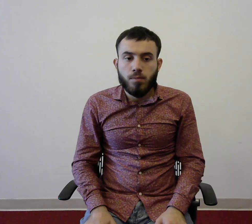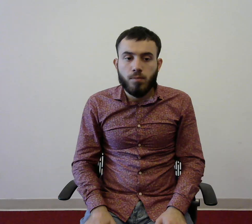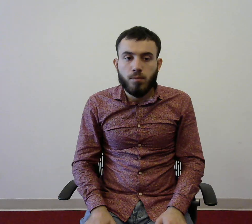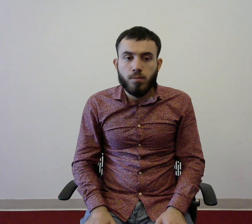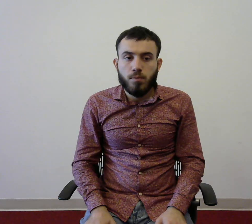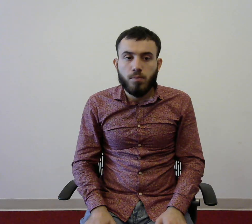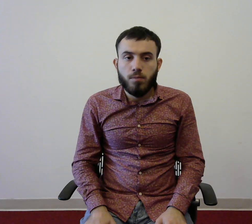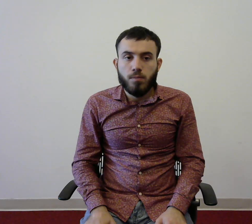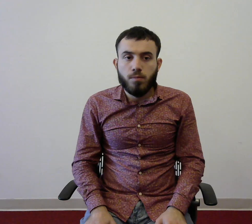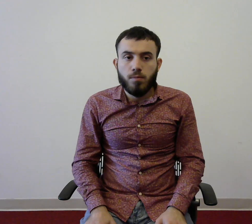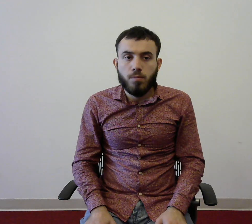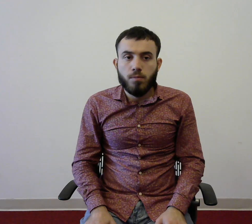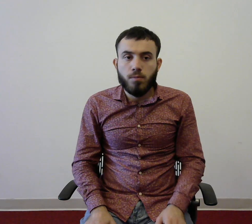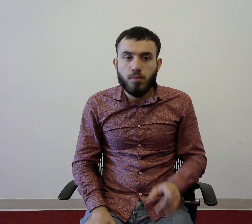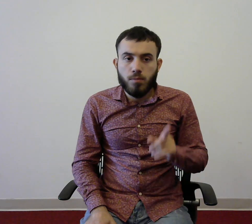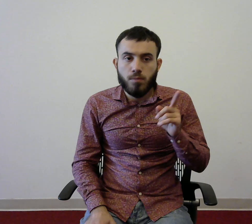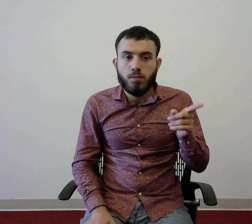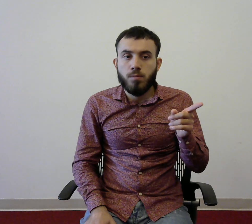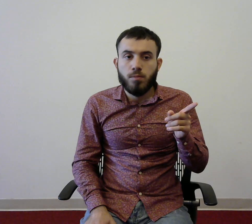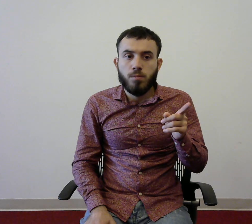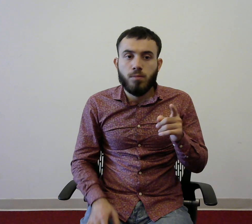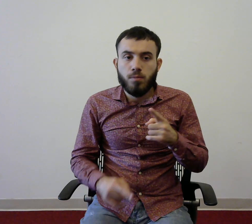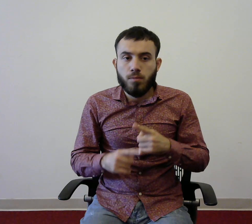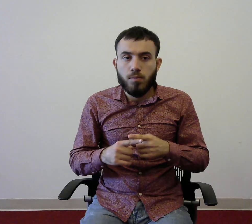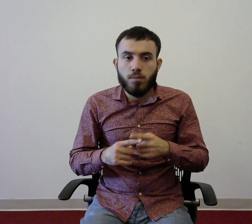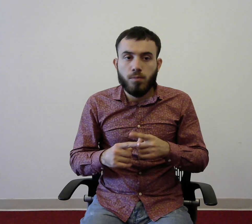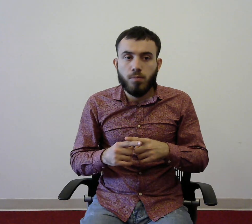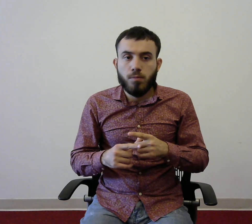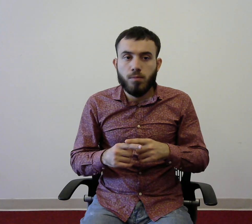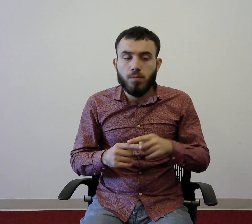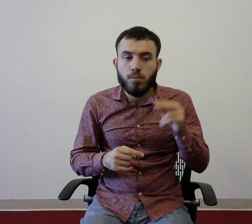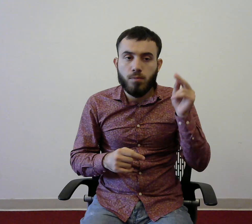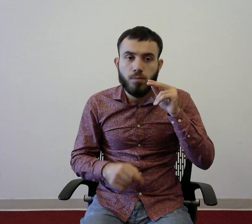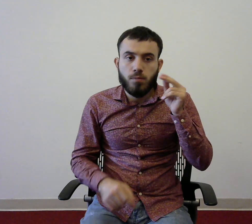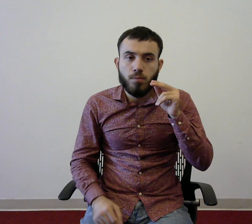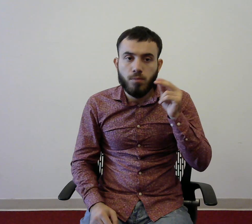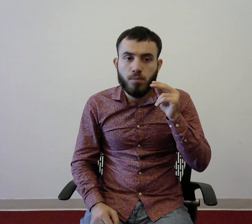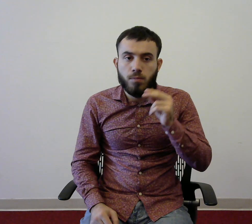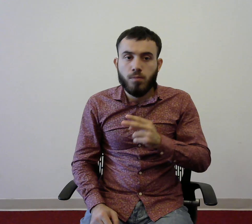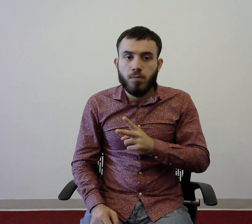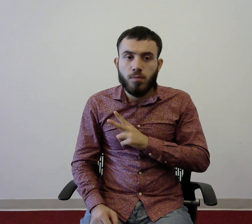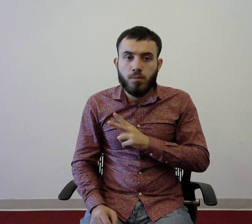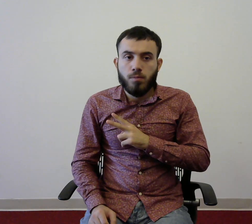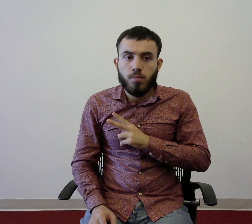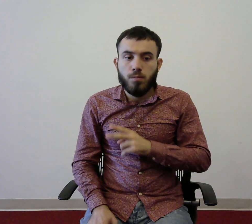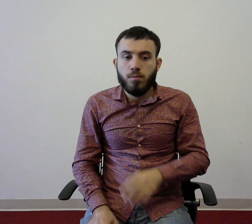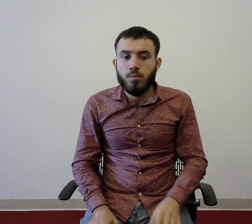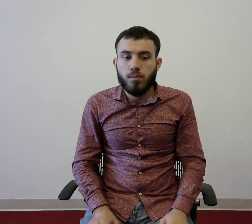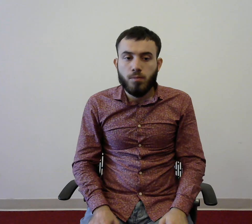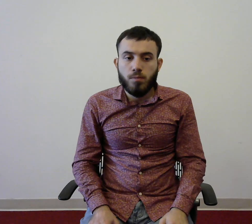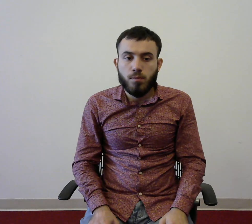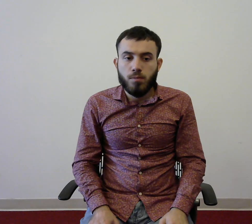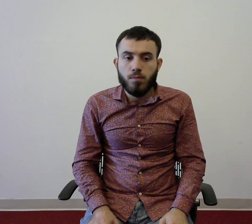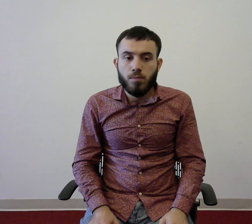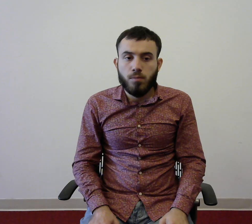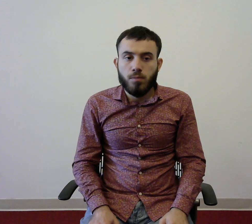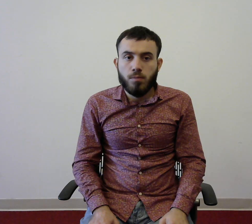O riyazi dərsləri sevir